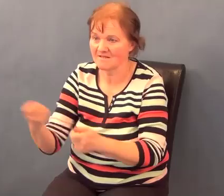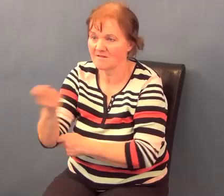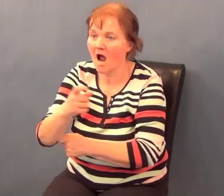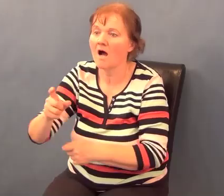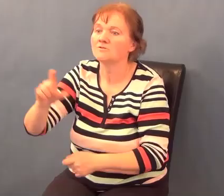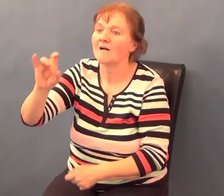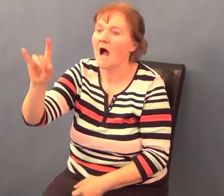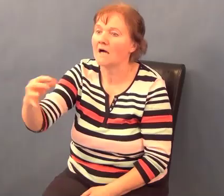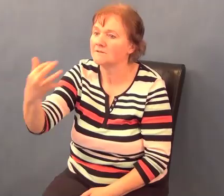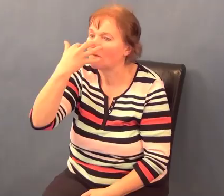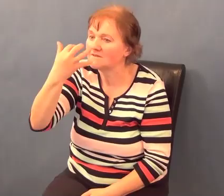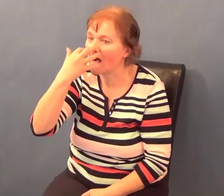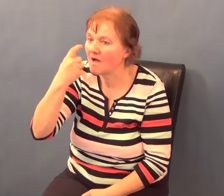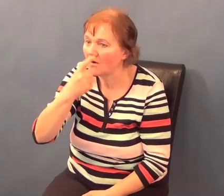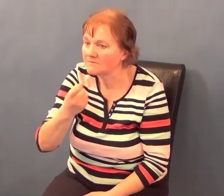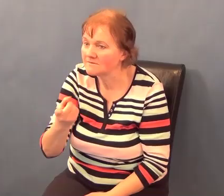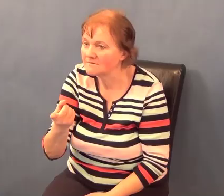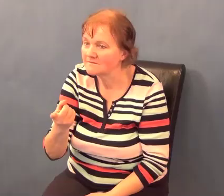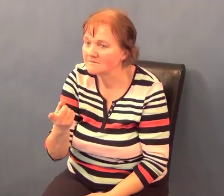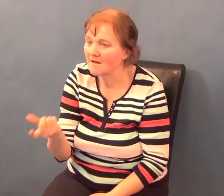A gaz na oczy?